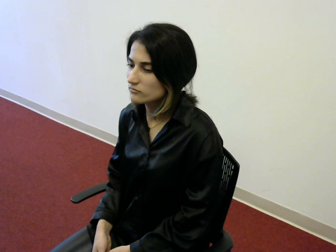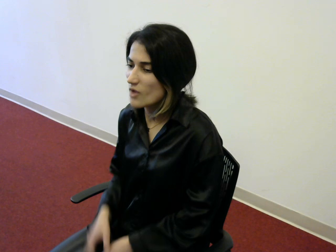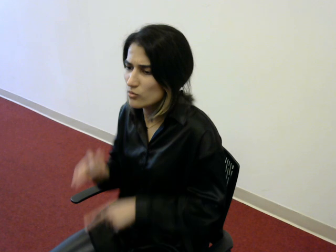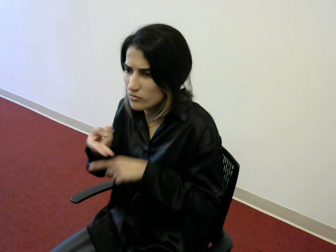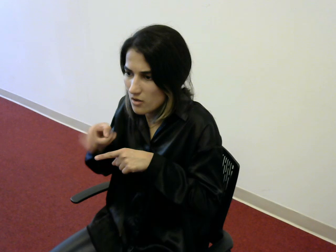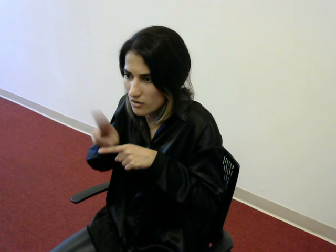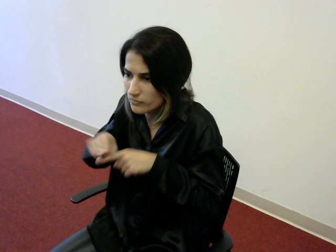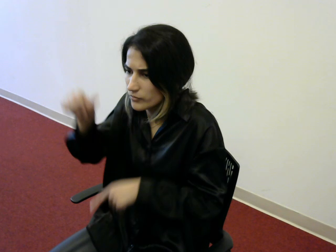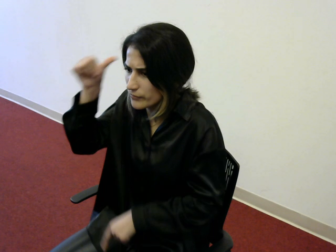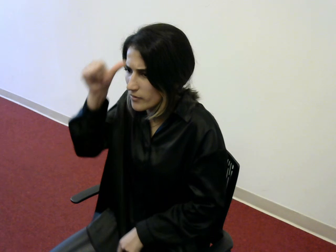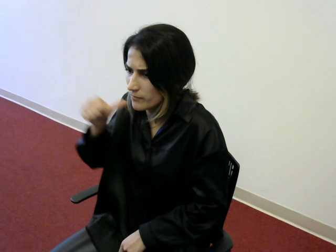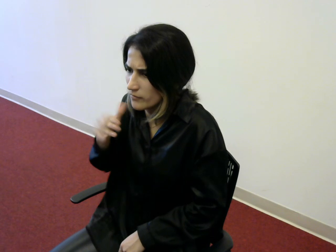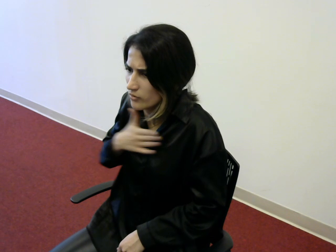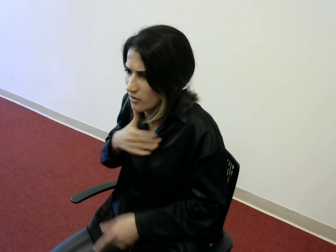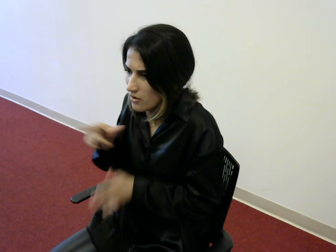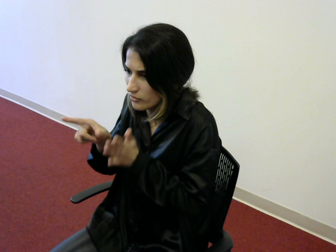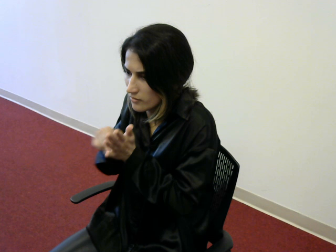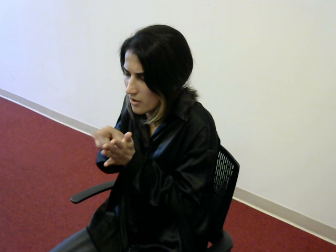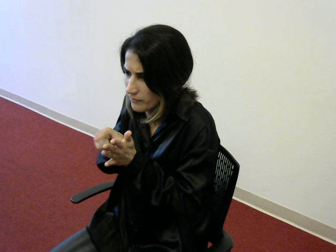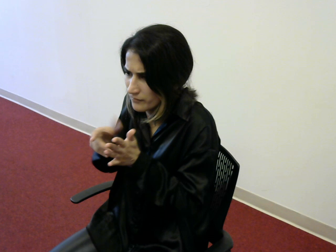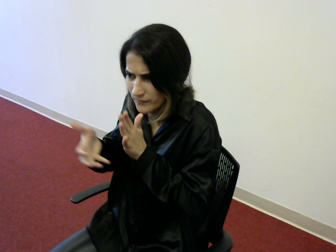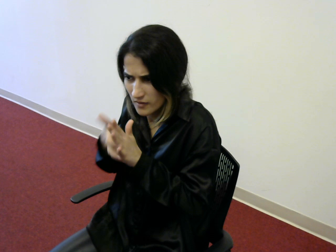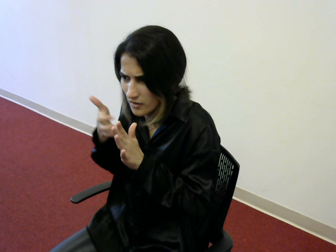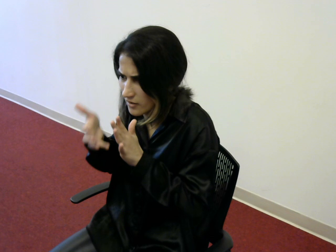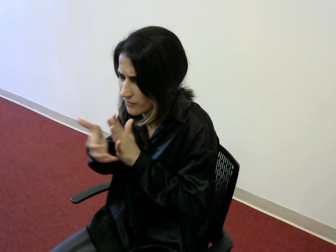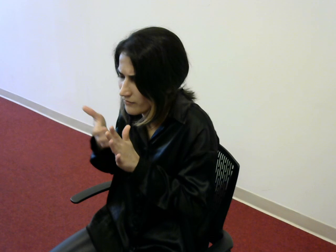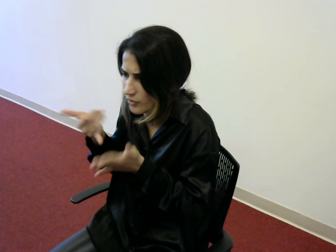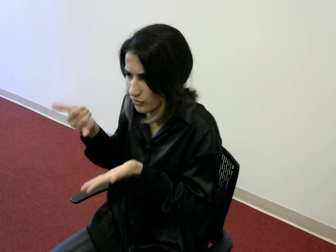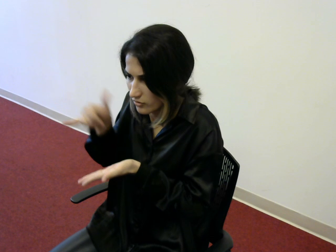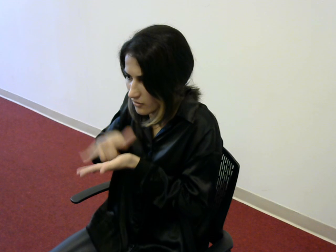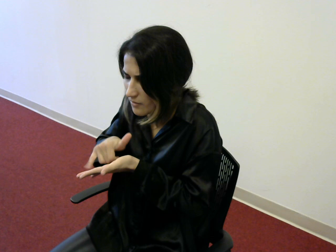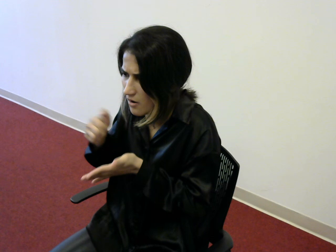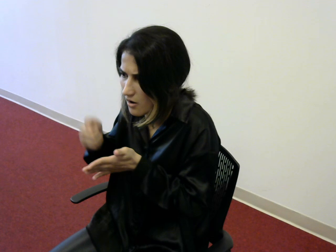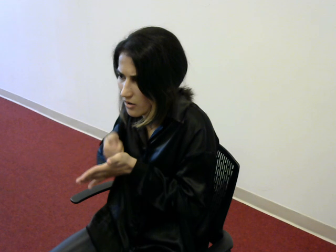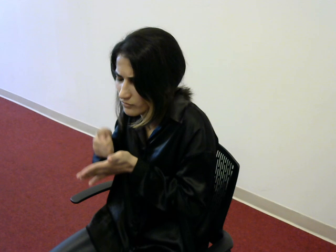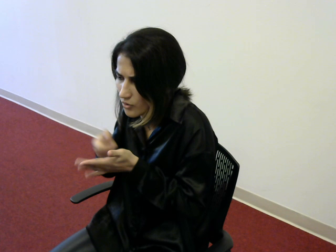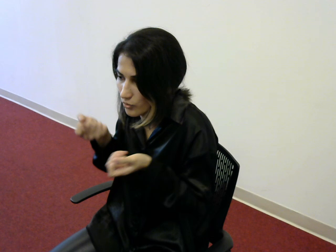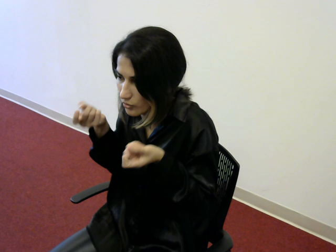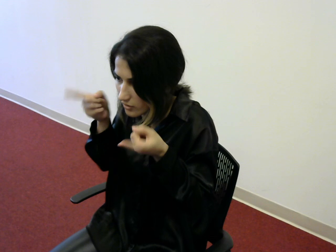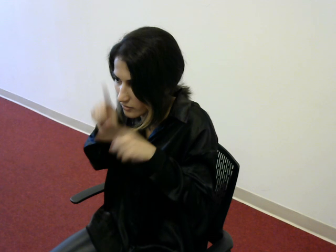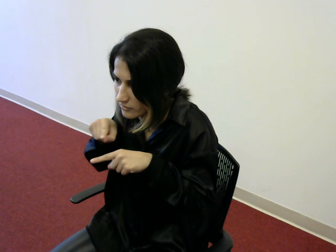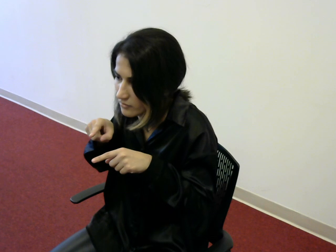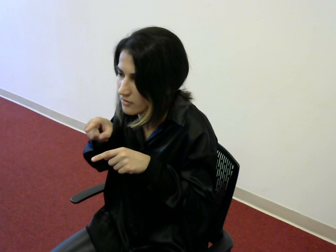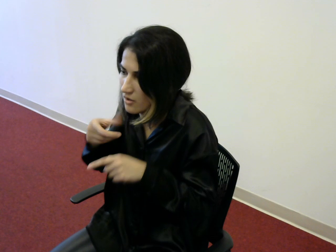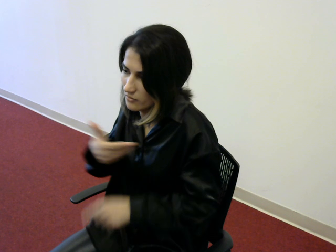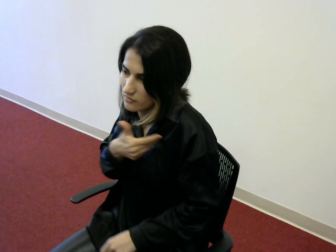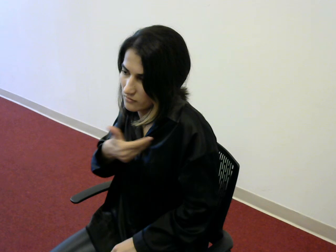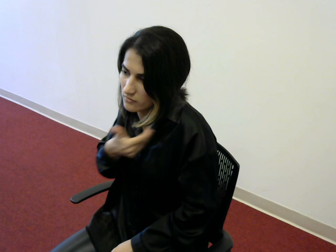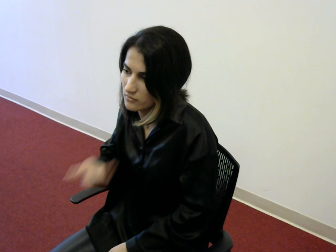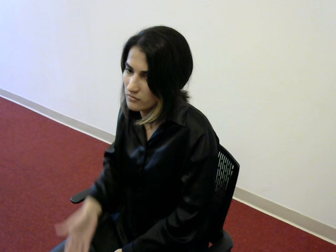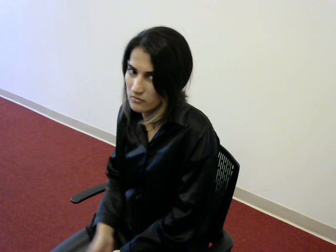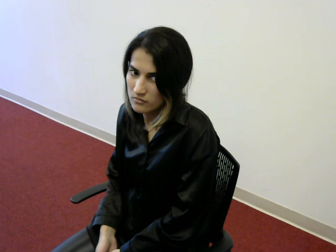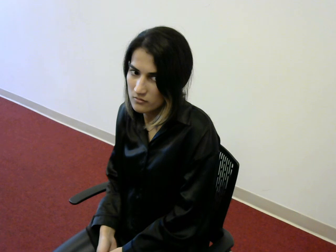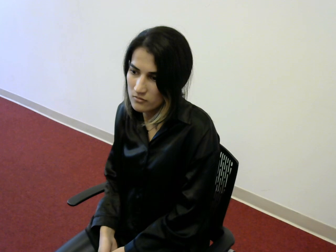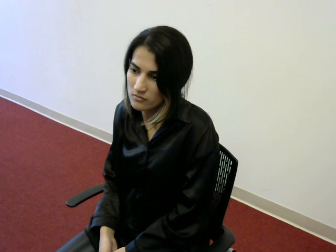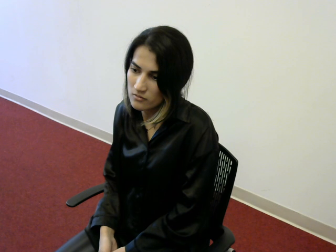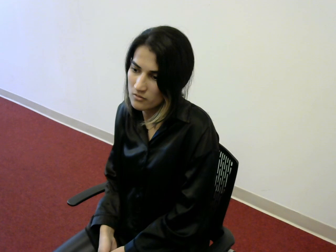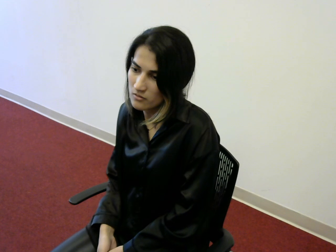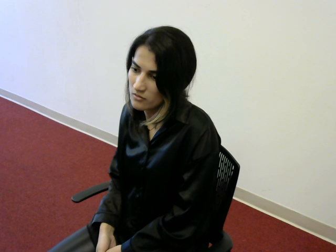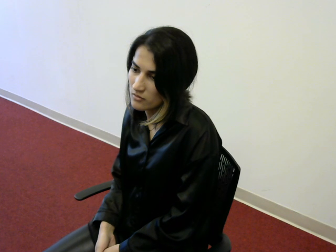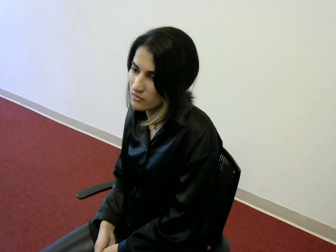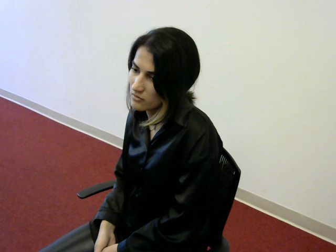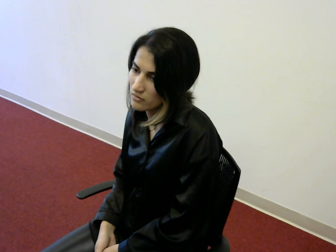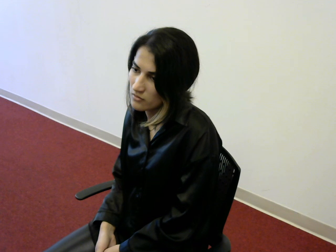Bu ay mənim pensiyam əksik yüklənib, səbəbini bilmək istəyirəm